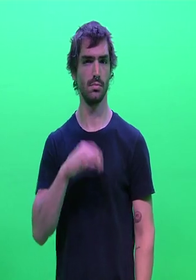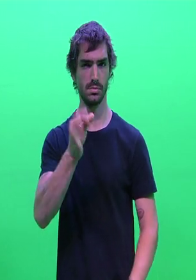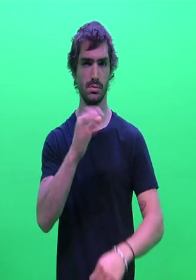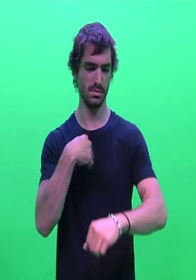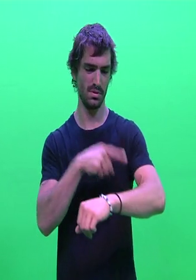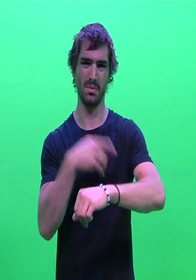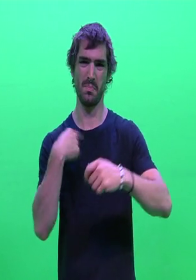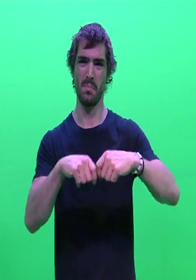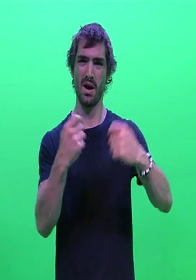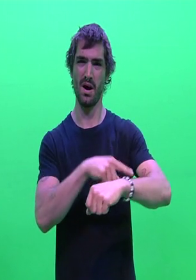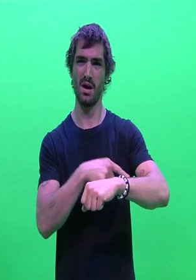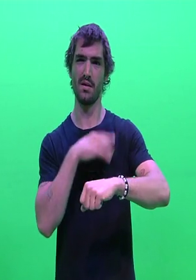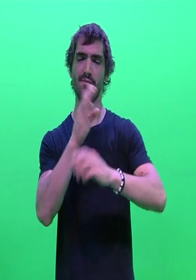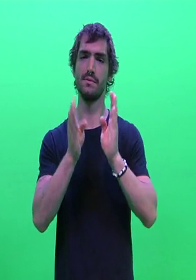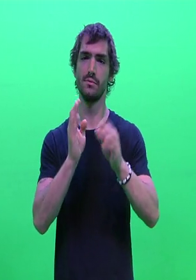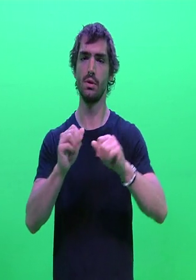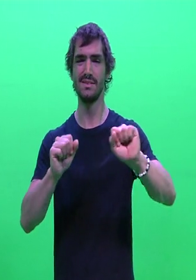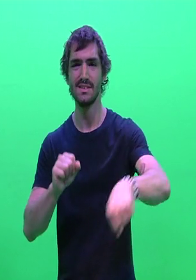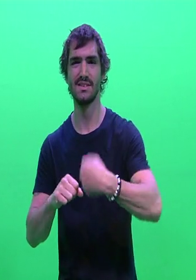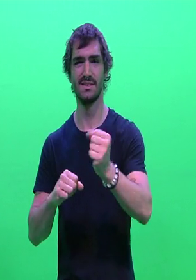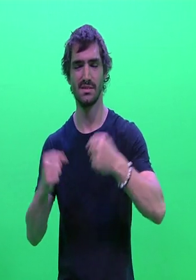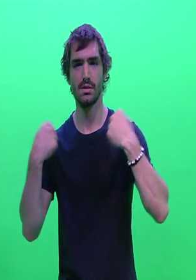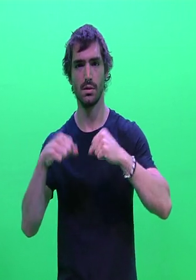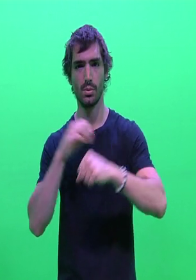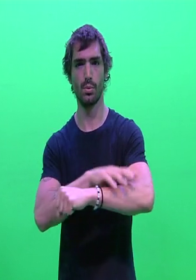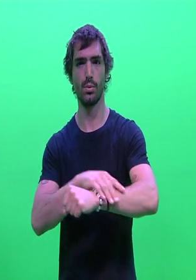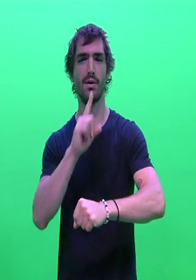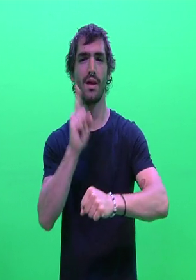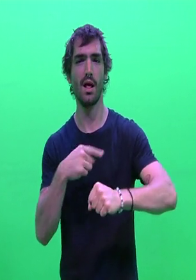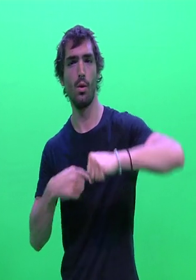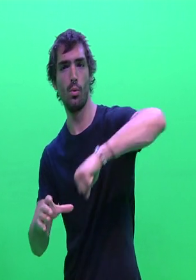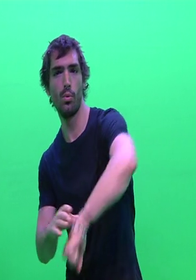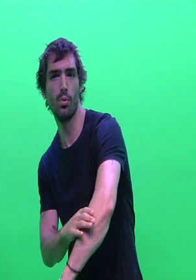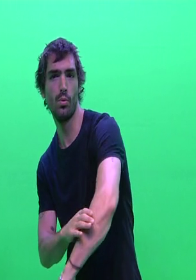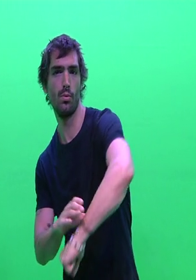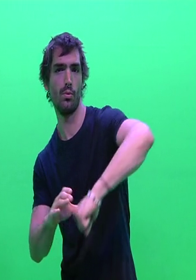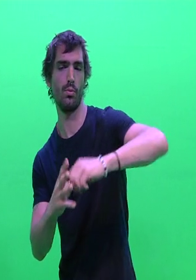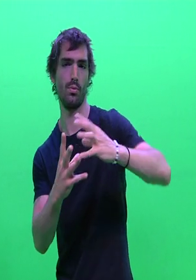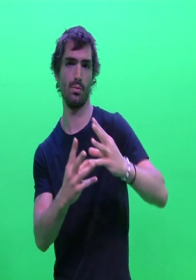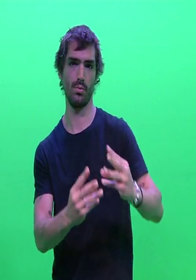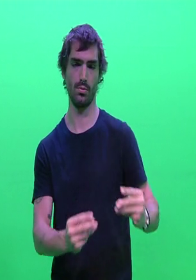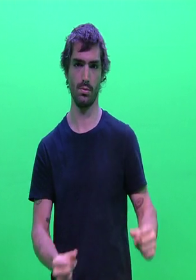Sí, em vaig trencar el braç i vaig a fisioteràpia per recuperar la mobilitat, també poso el braç dins d'un recipient amb cera.